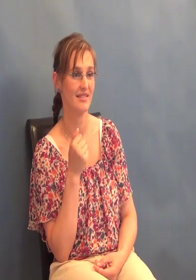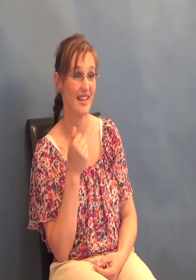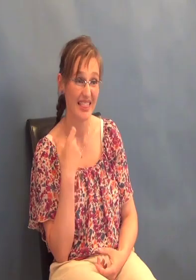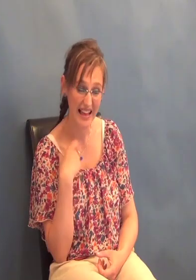Na wieś?